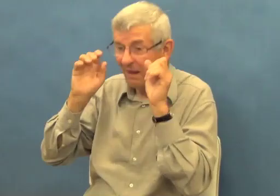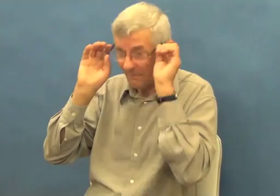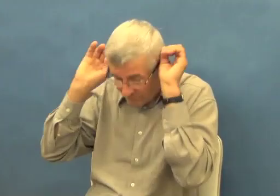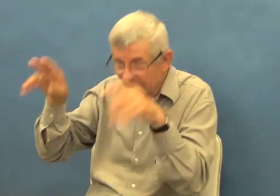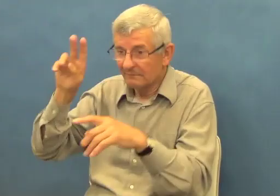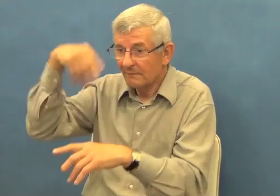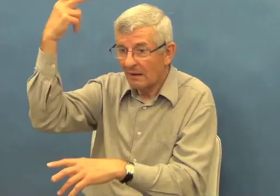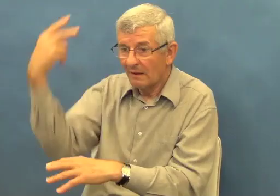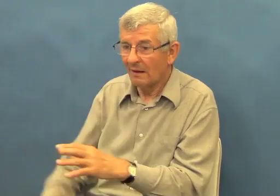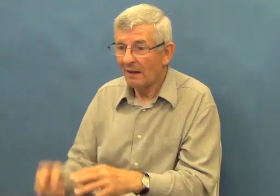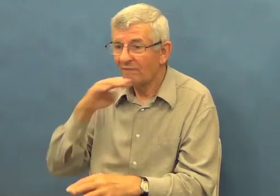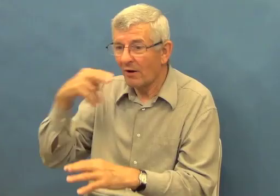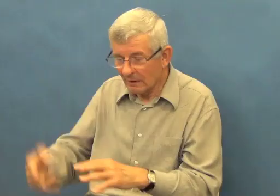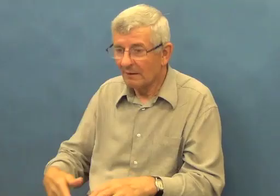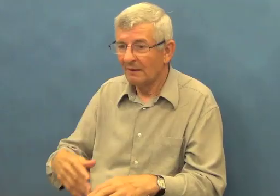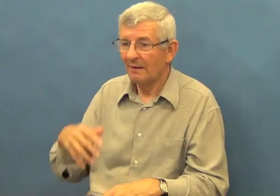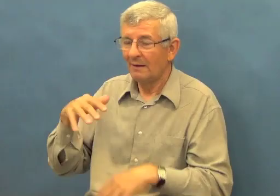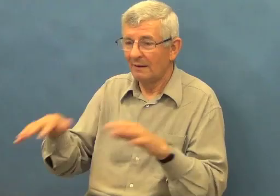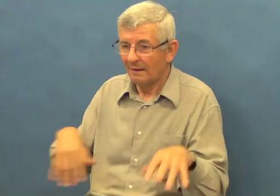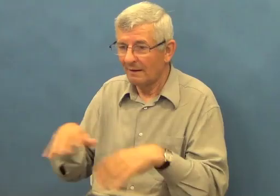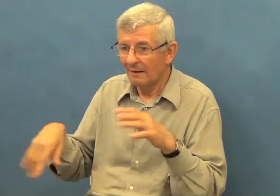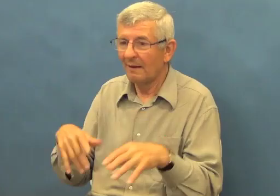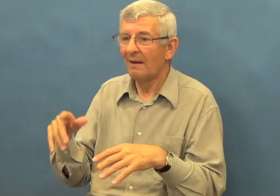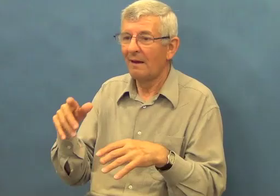Zrzucony przez jelenia, wpada do wody i utrzymuje się na niej.